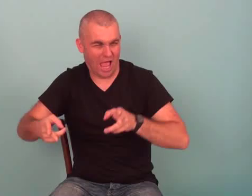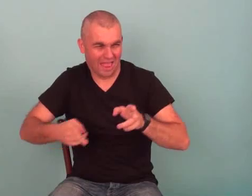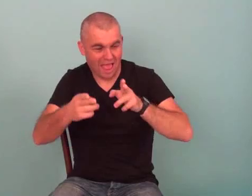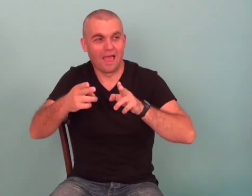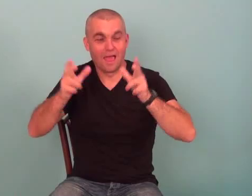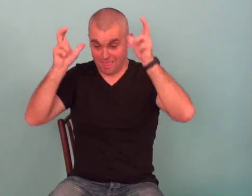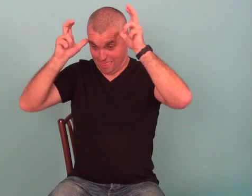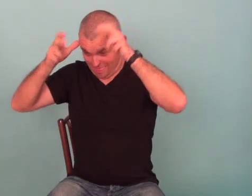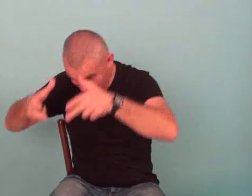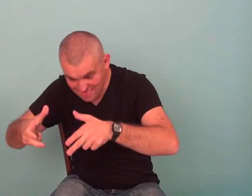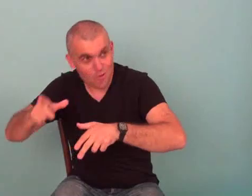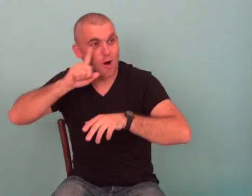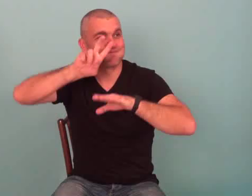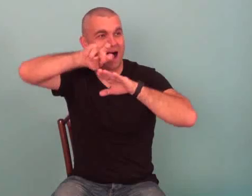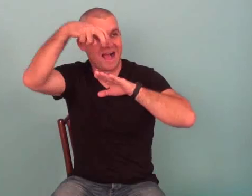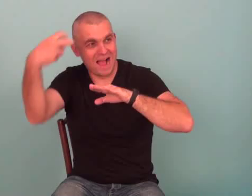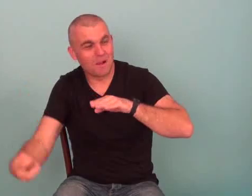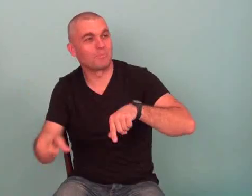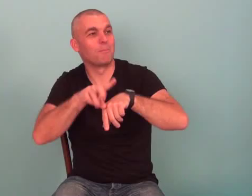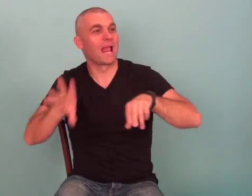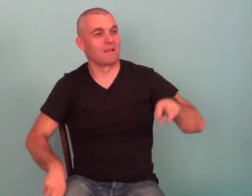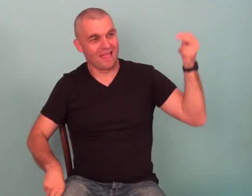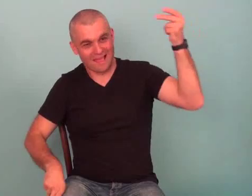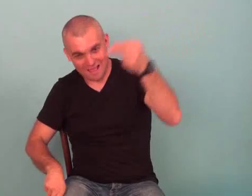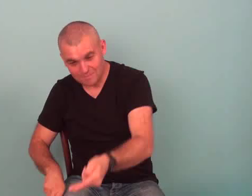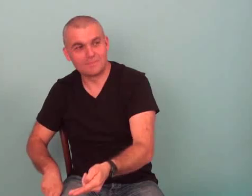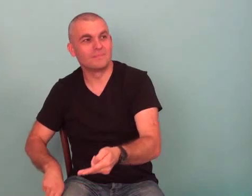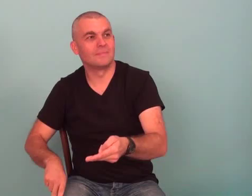Jeleń zatrzymuje się i pochyla łeb, a chłopiec spada. Pies również spada na dół.